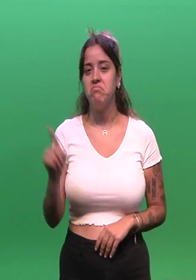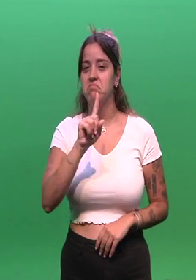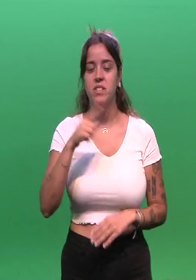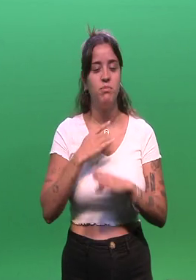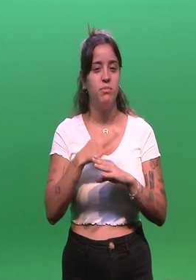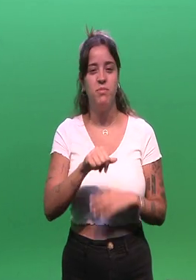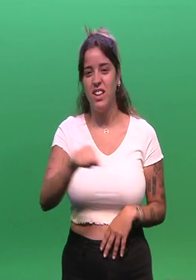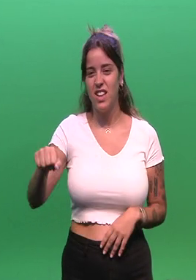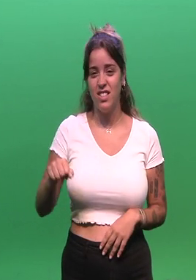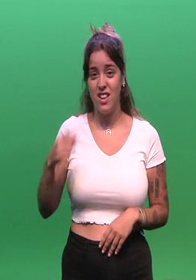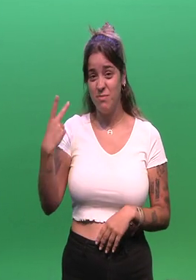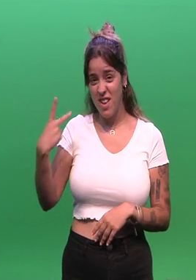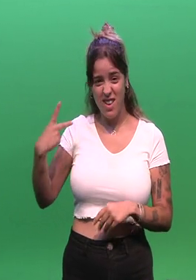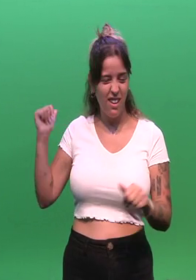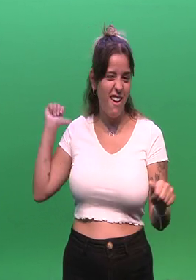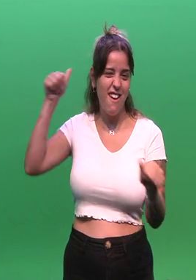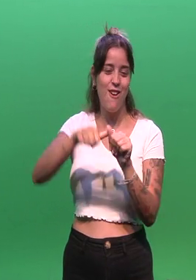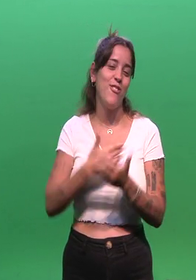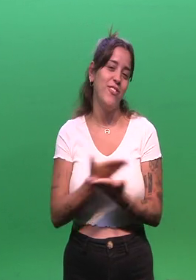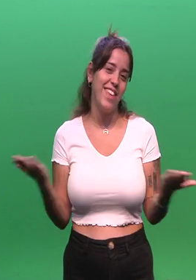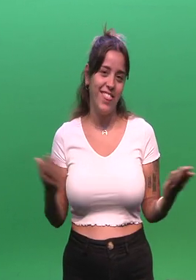No, sempre faig marxa enrere perquè amb la parella ja fa temps que estem junts i tenim confiança.